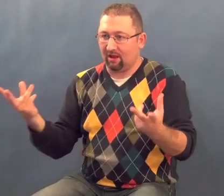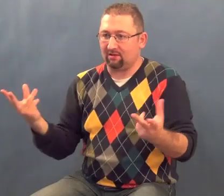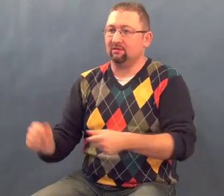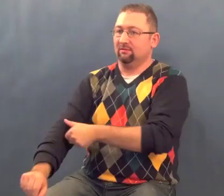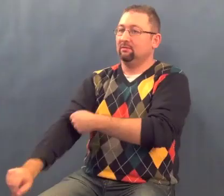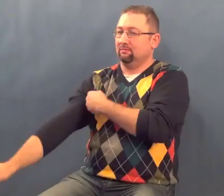Tak?